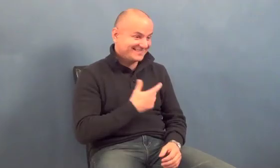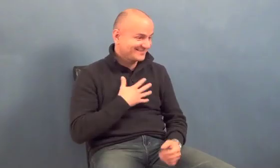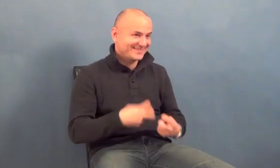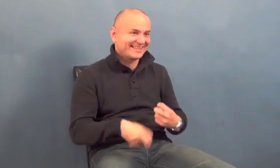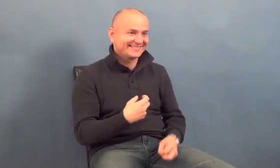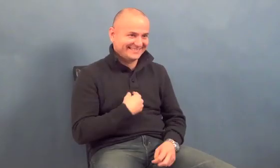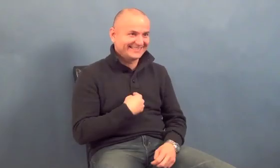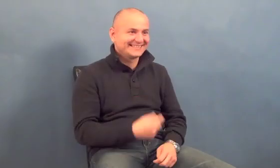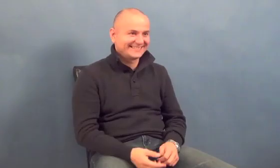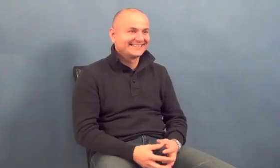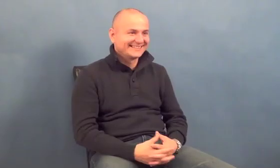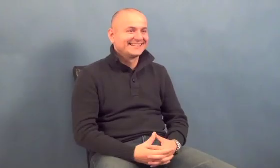Zgadza się, to prawda, mam problem.